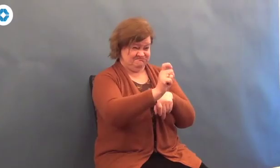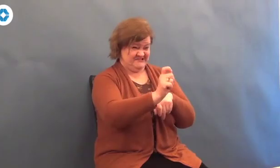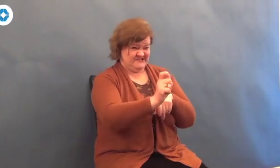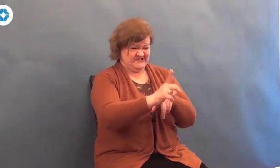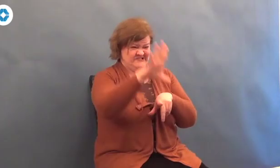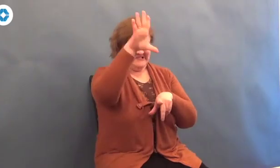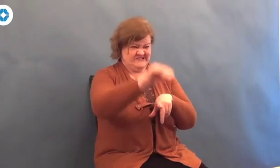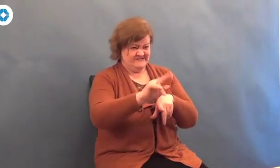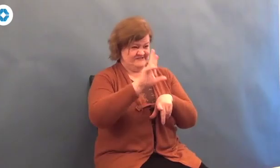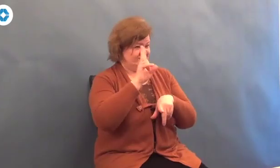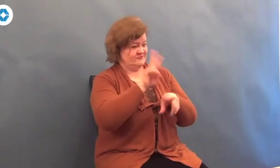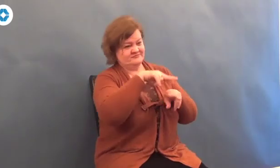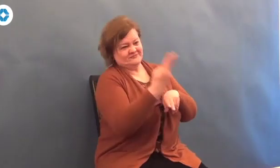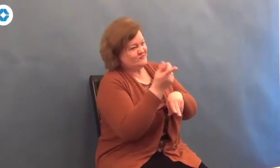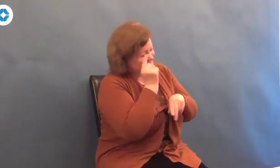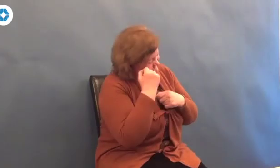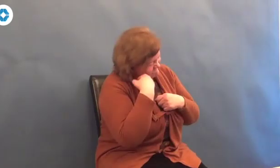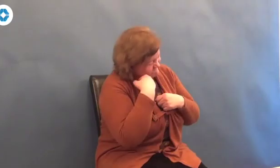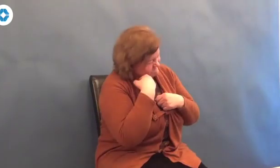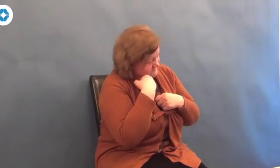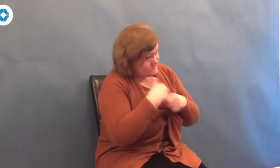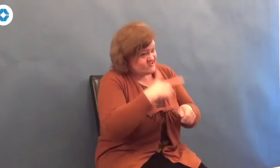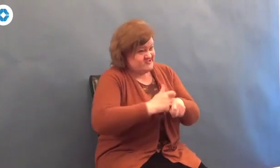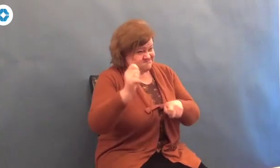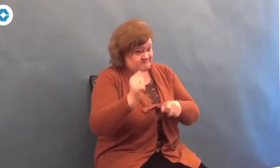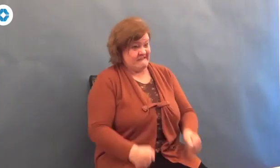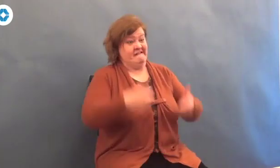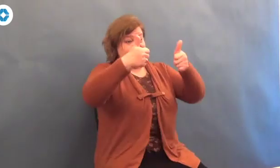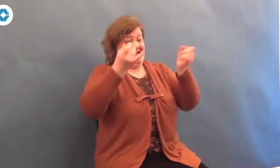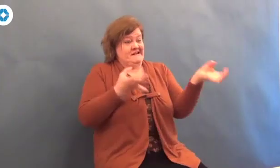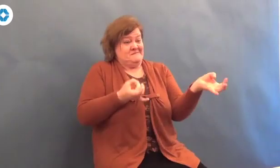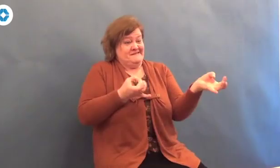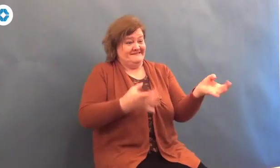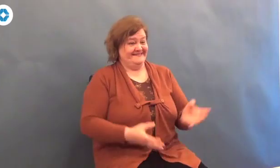Rozzłoszczona wyłącza budzik i kładzie się spać, ale budzik znowu dzwoni, więc Myszka Miki wstaje i biegnie.